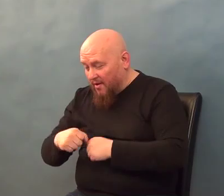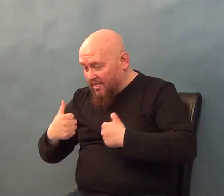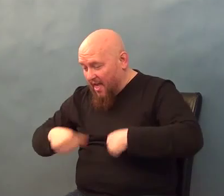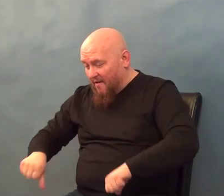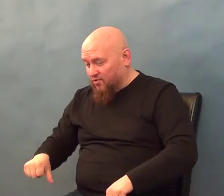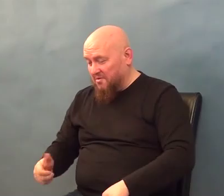To...